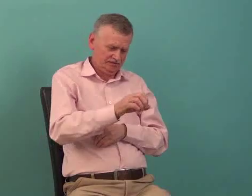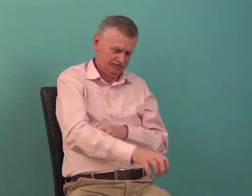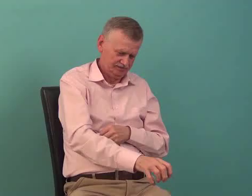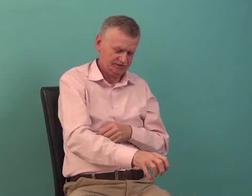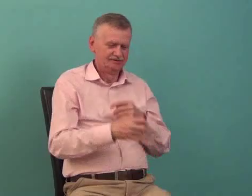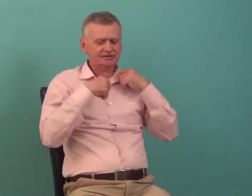Zakłada chustę z powrotem.